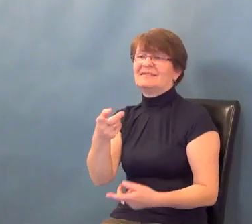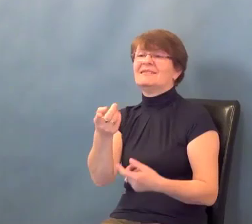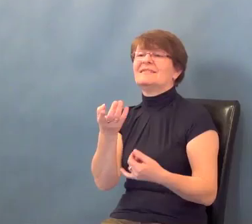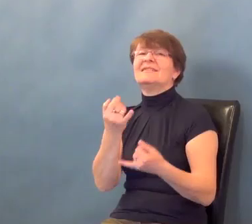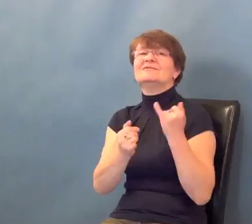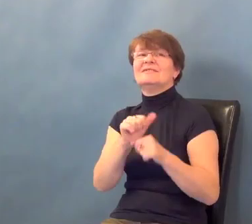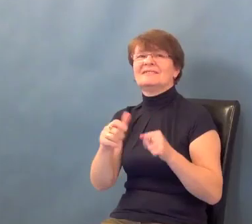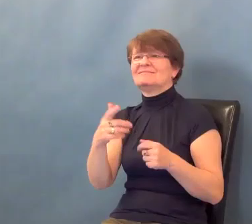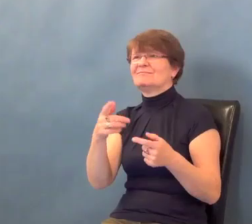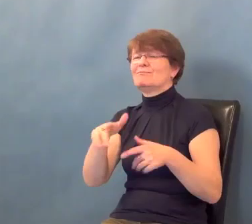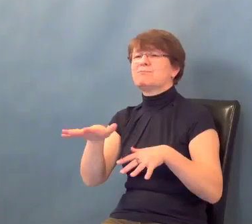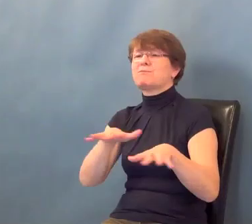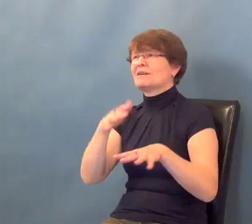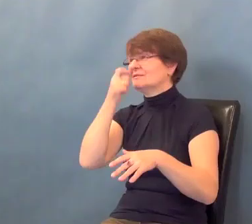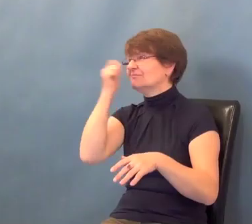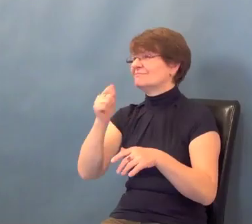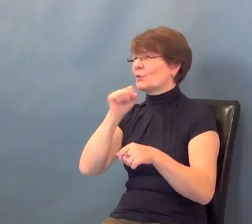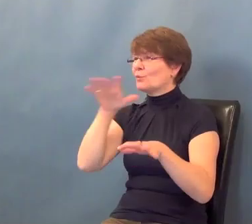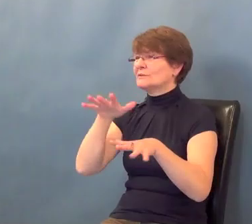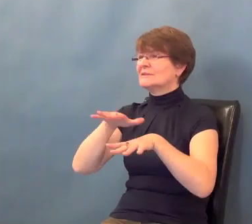Jeżeli gdzieś jest szambo, śmierdzi, jest dużo szamba.